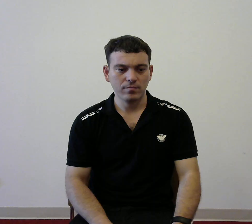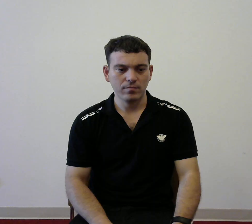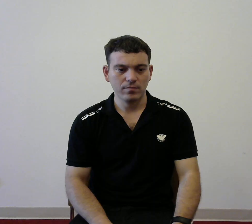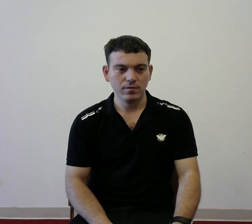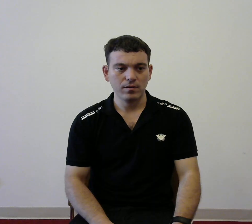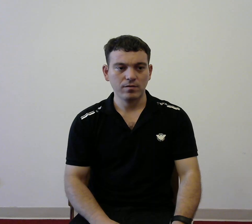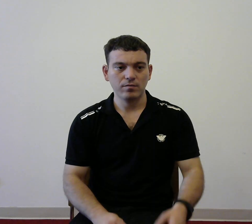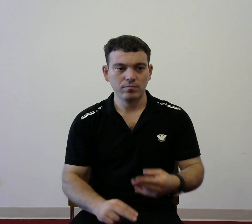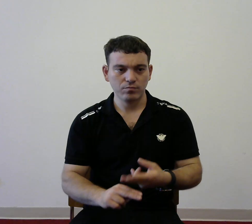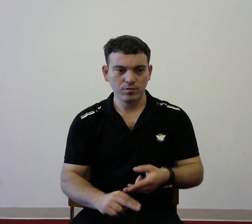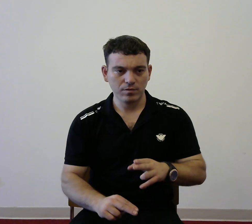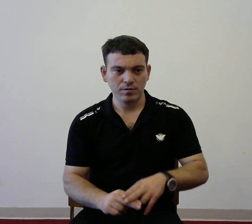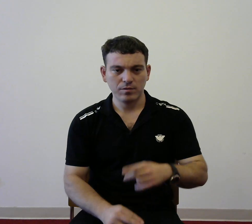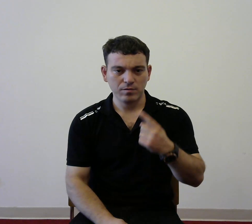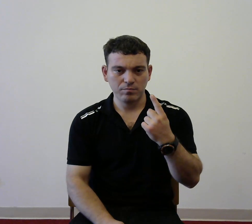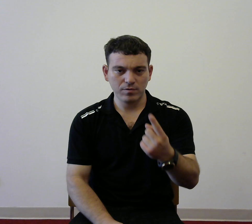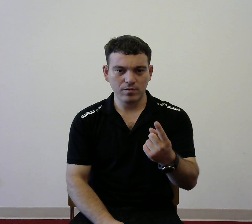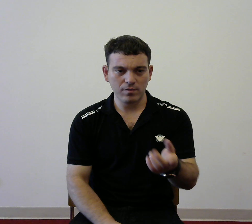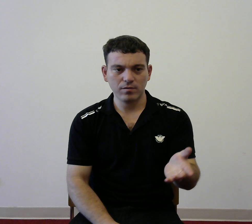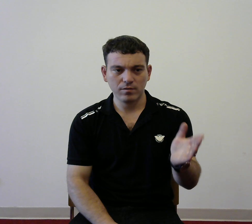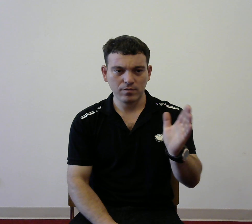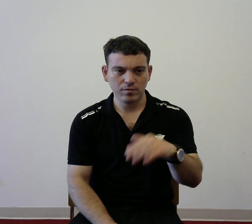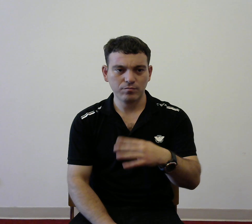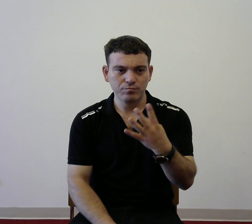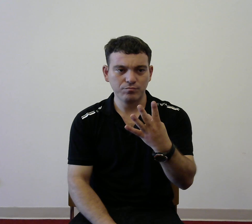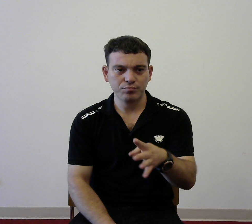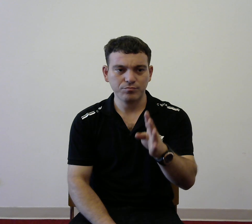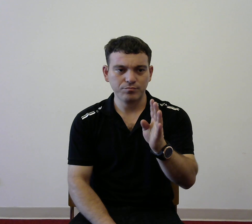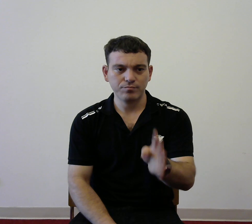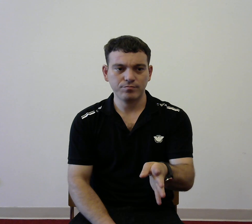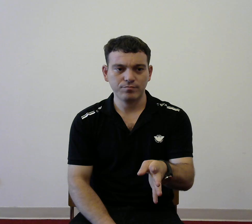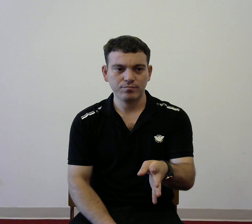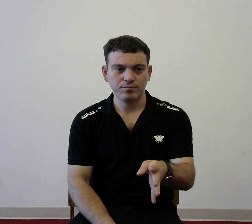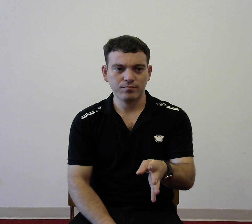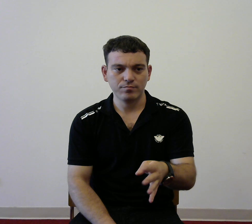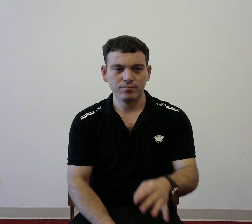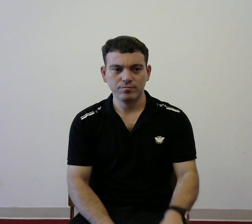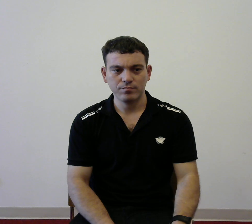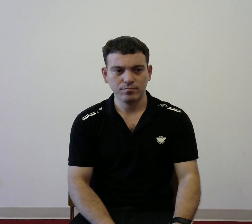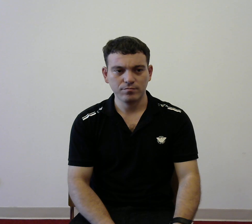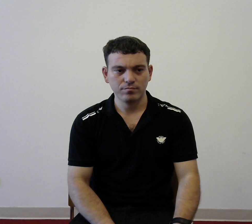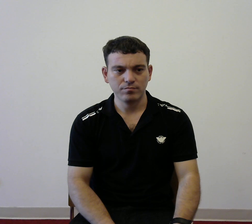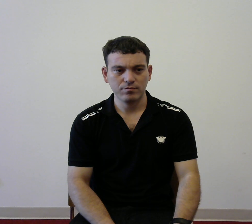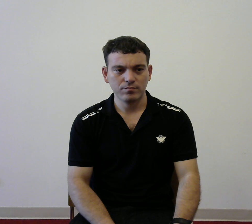Bunun bir dənəsi 40 qəpikdir